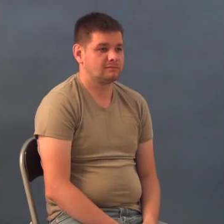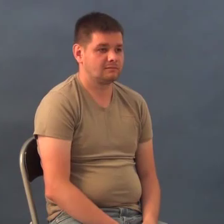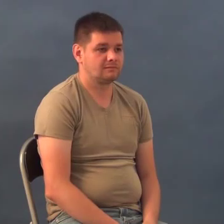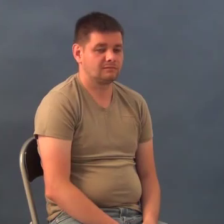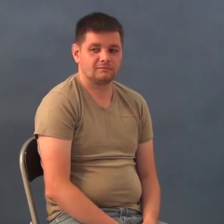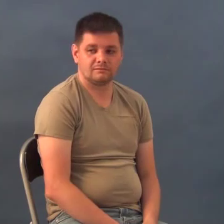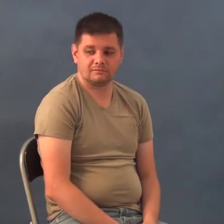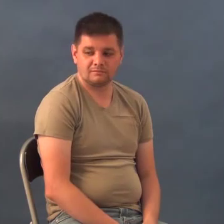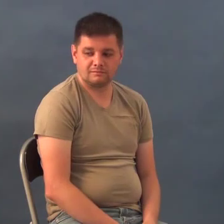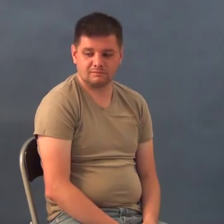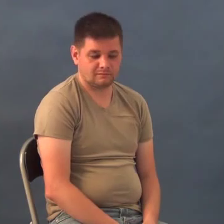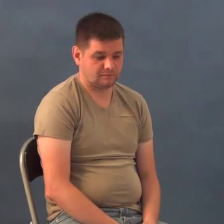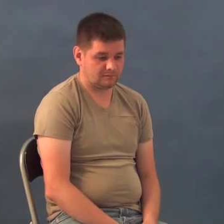Samochód musi się zatrzymać, gdy widzi pieszego.